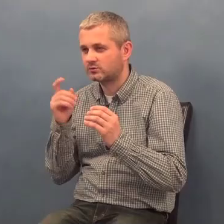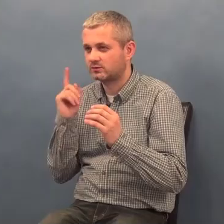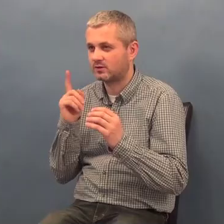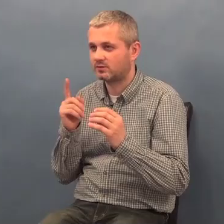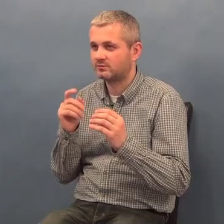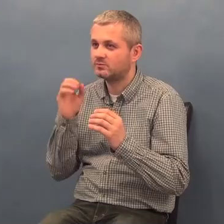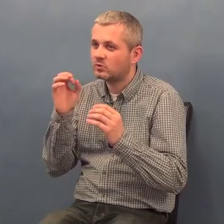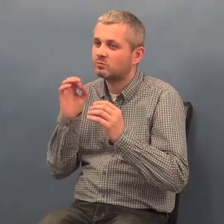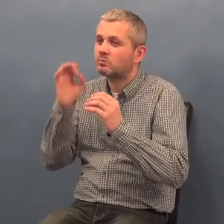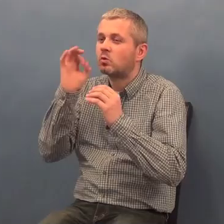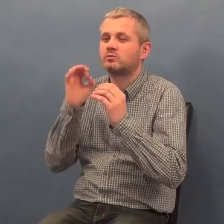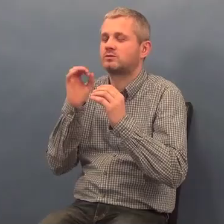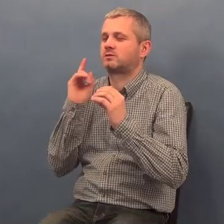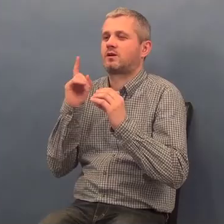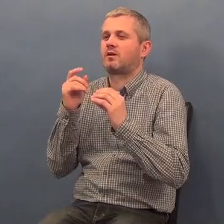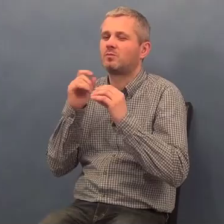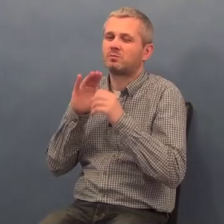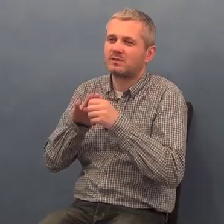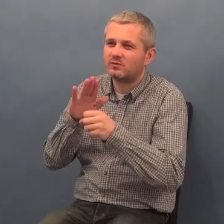Zakaz napojów z procentami, wódki, piwa.